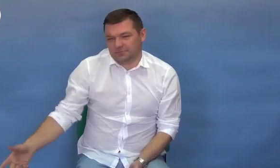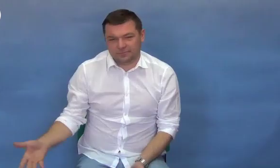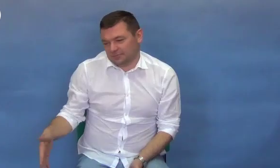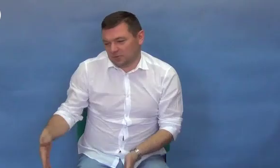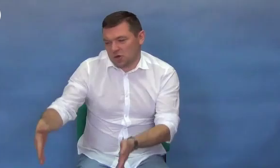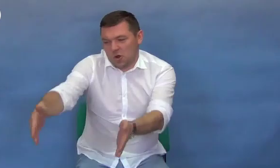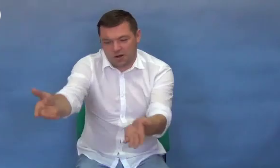Na drogę.